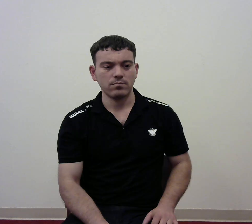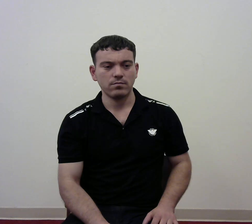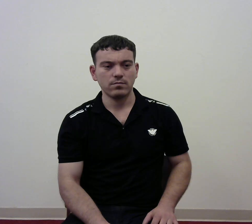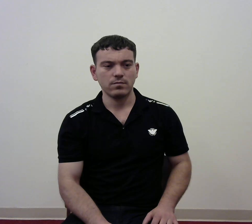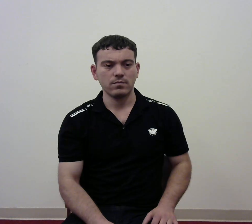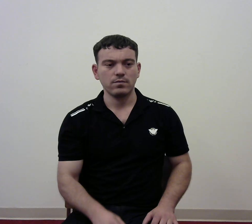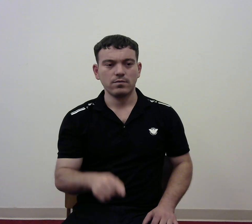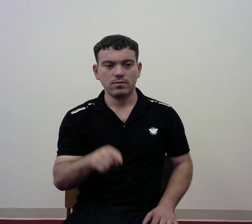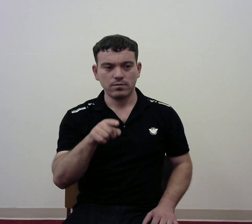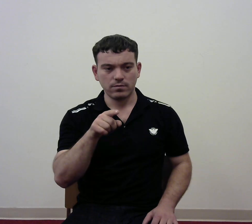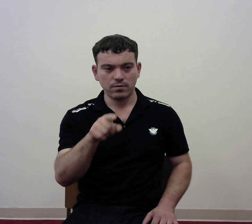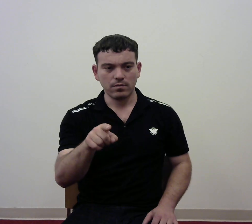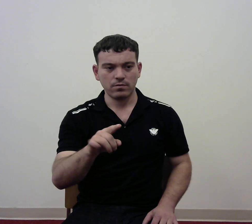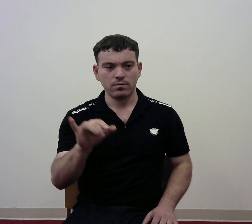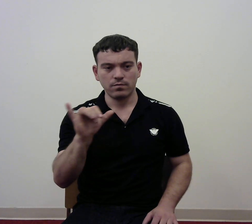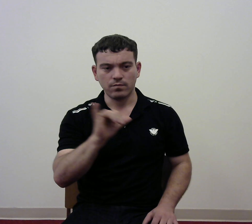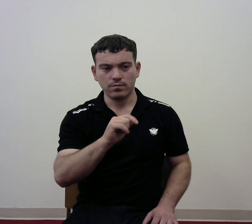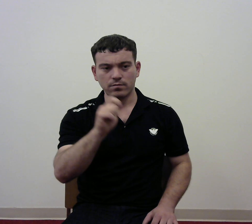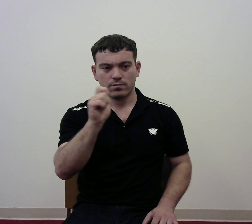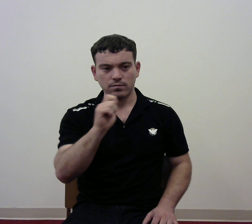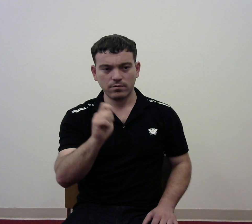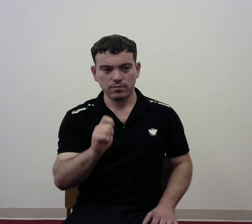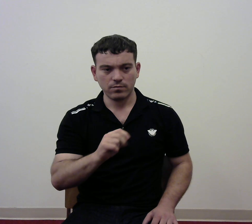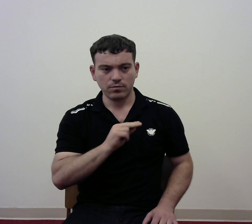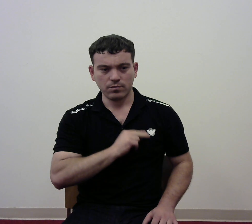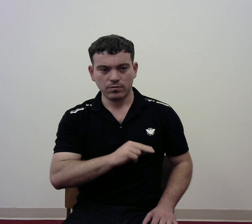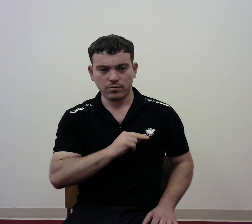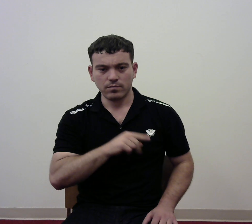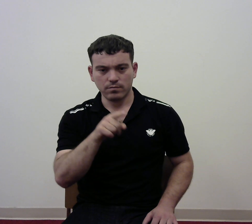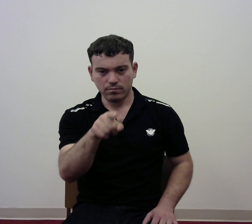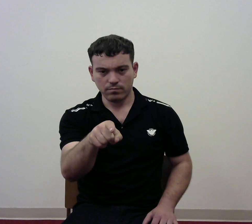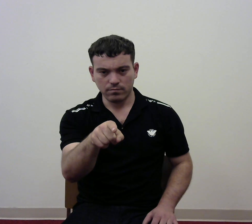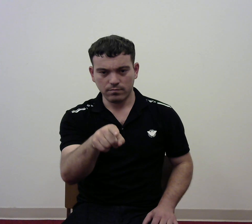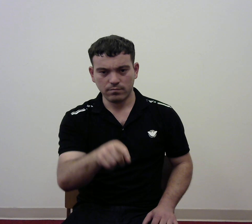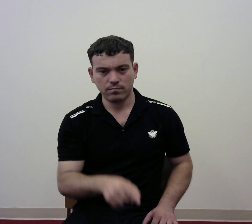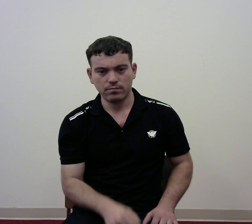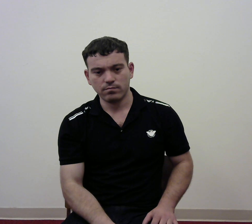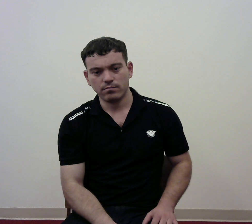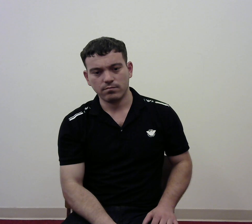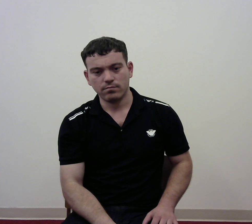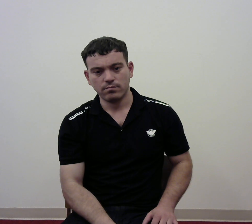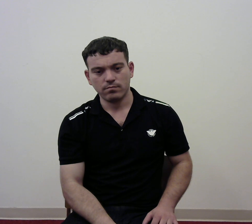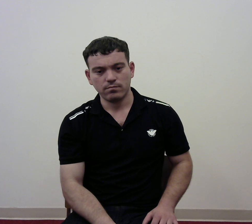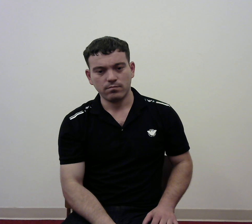Siz həftə sonu işləyirsiz?